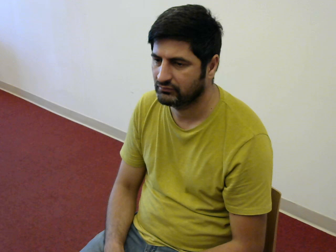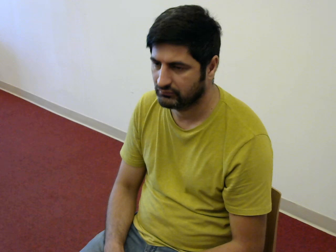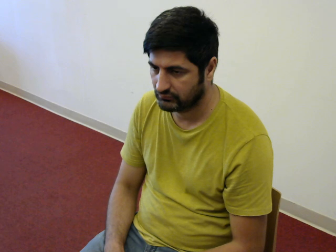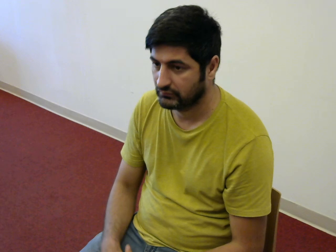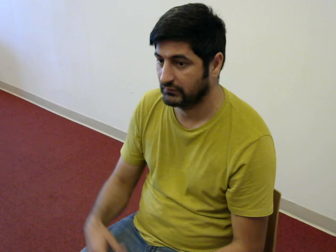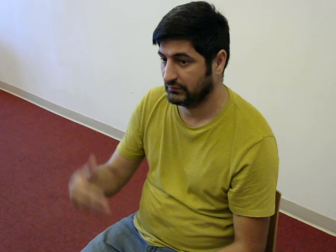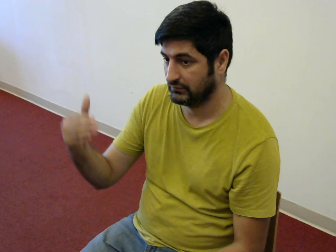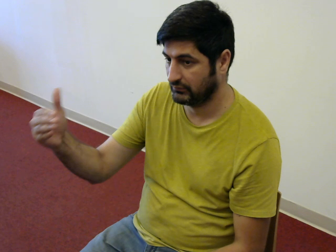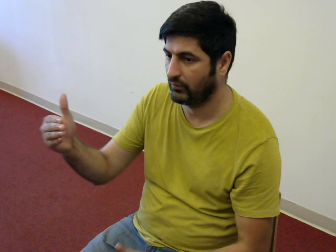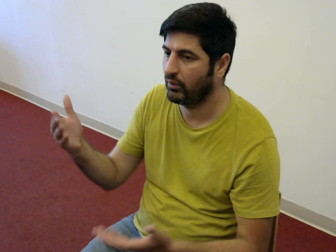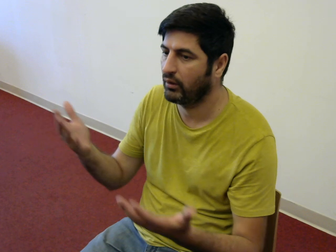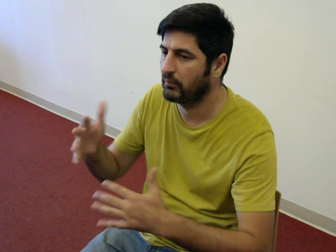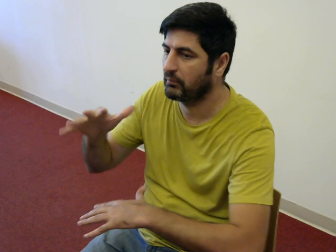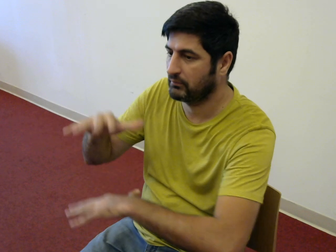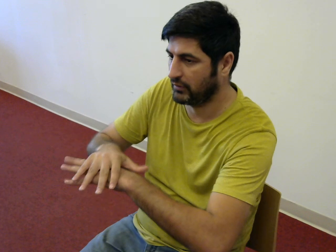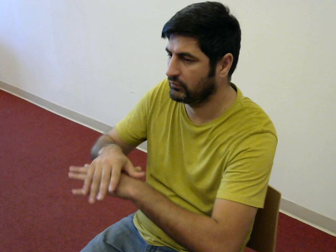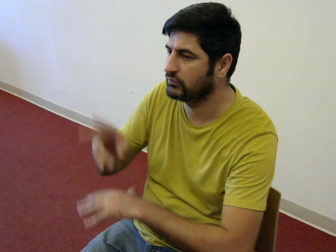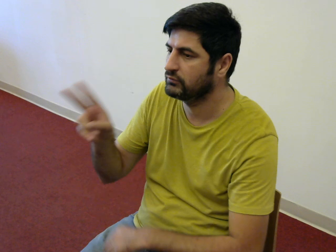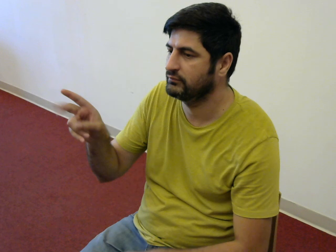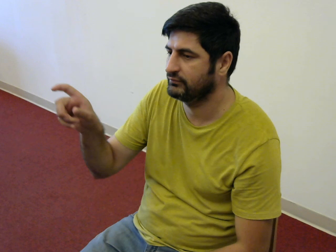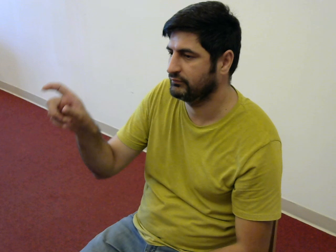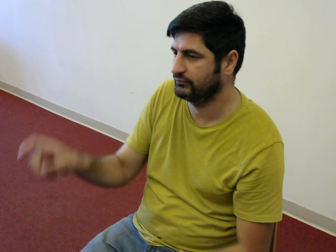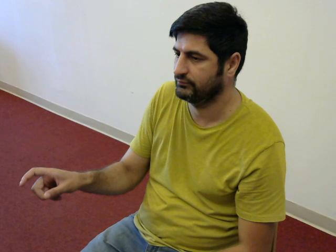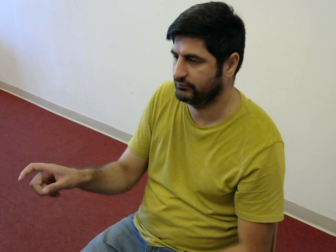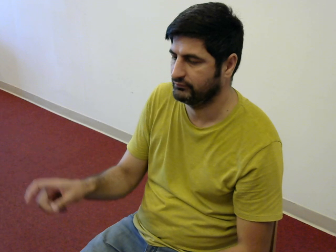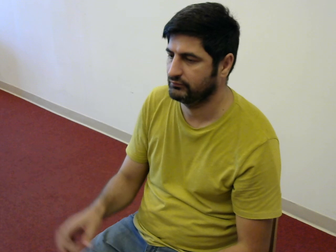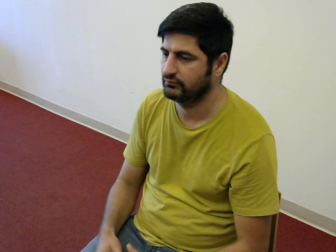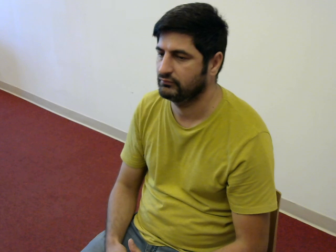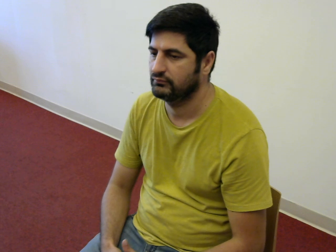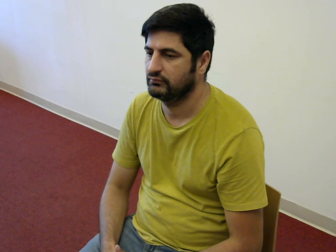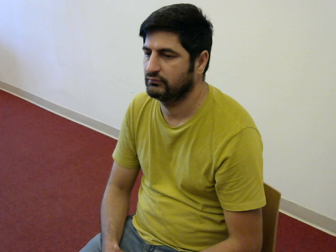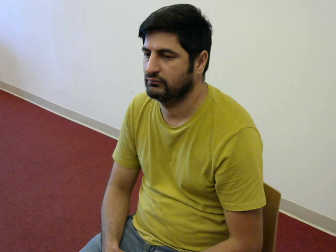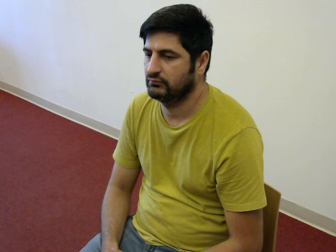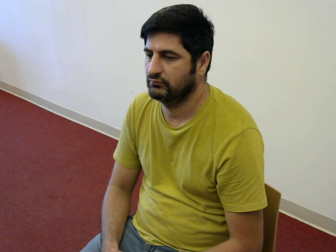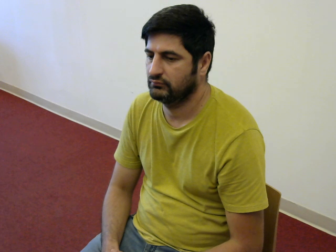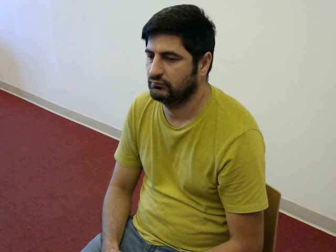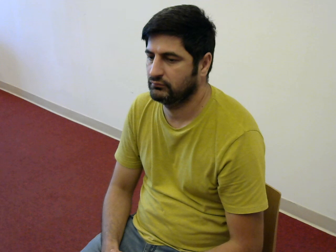Siz hansı bankın müştərisisiniz?